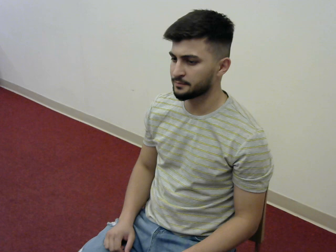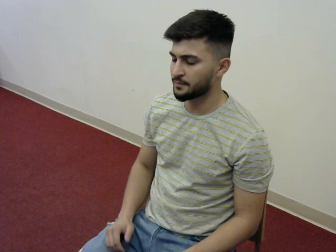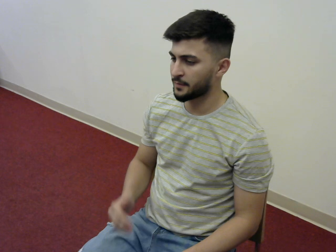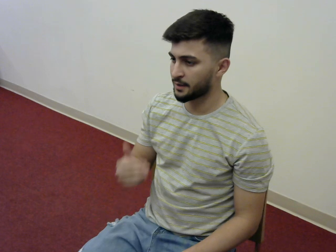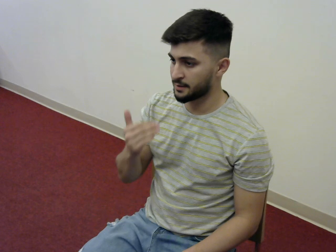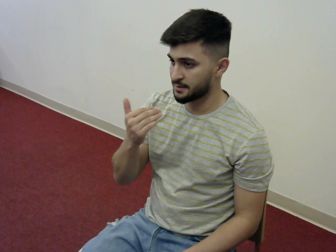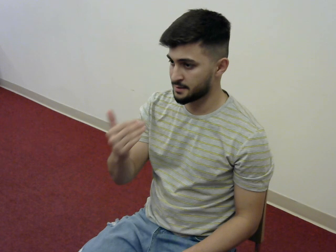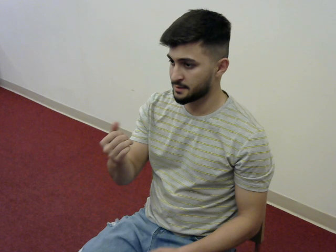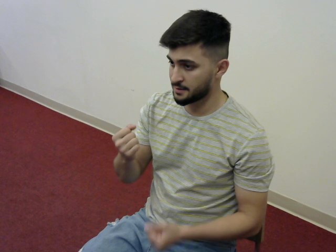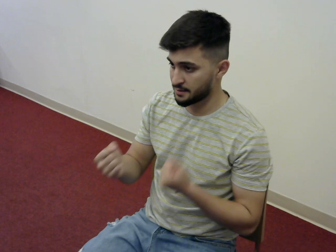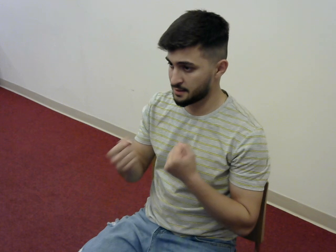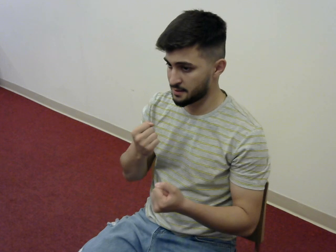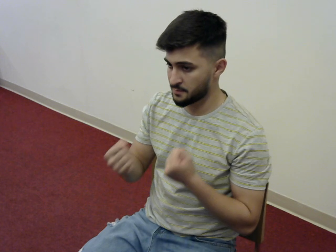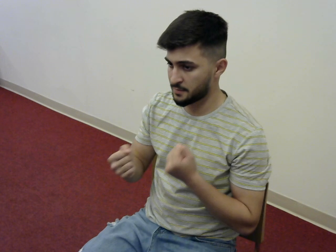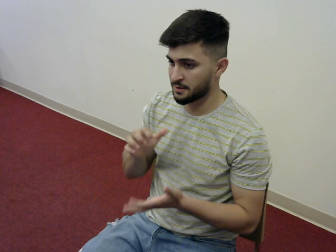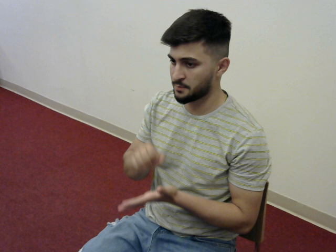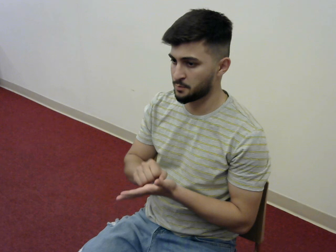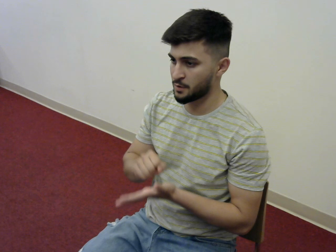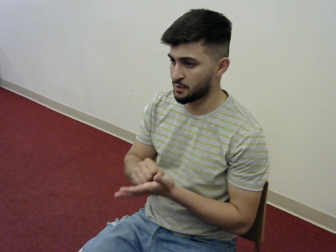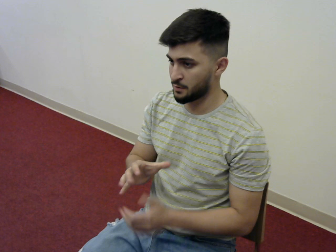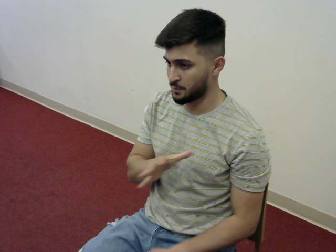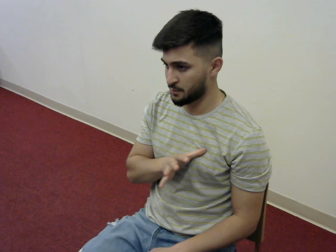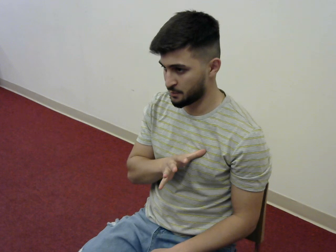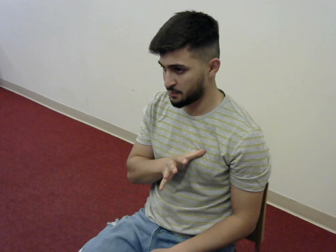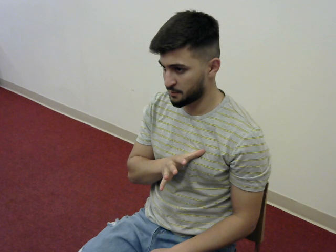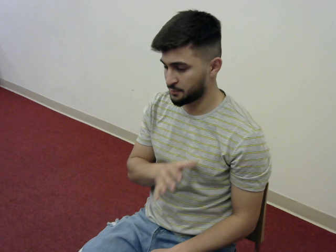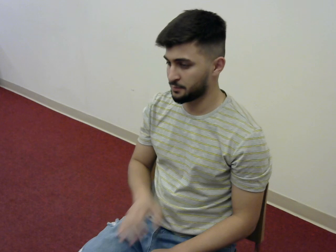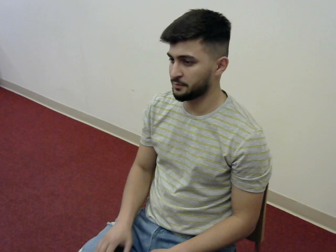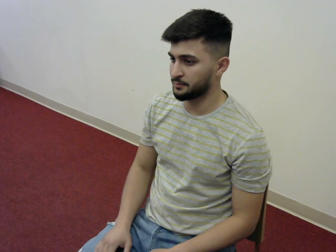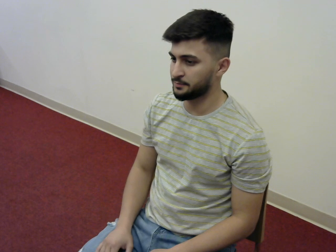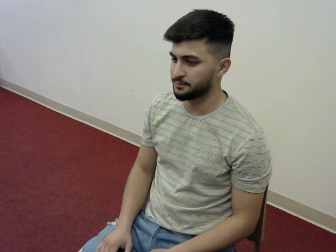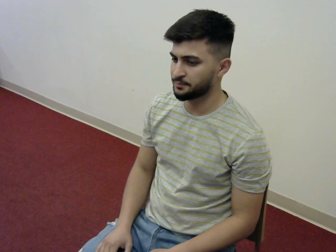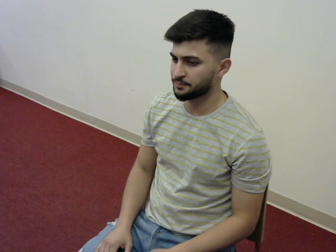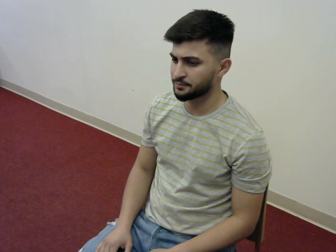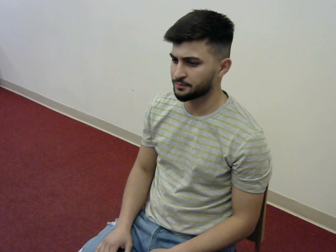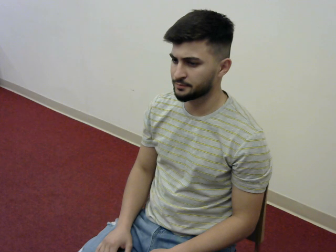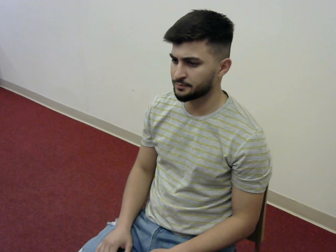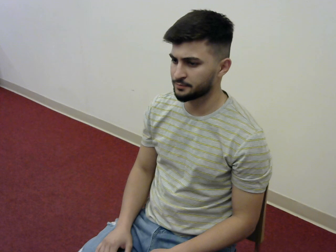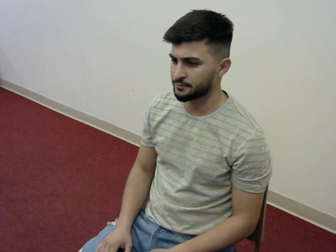Siz idmanla məşğul olursunuzmu?